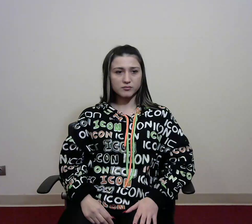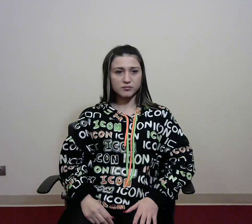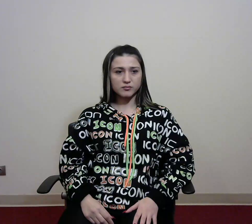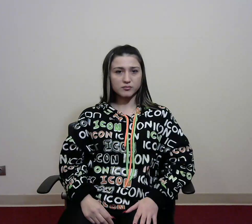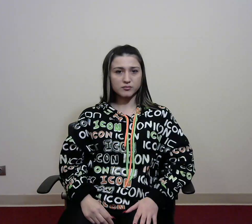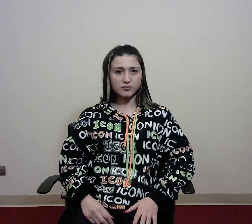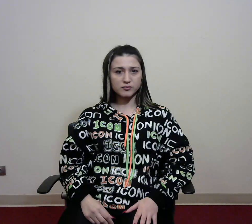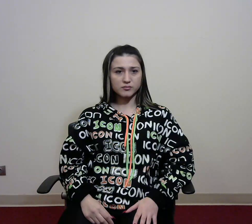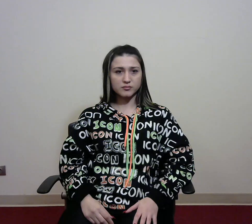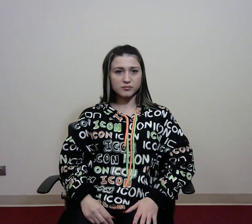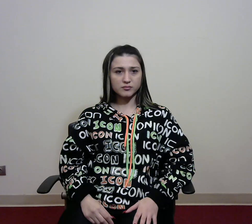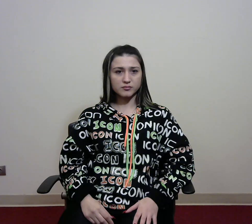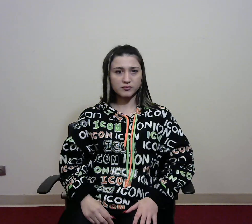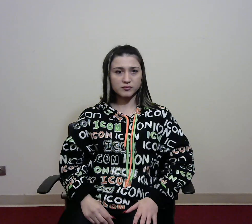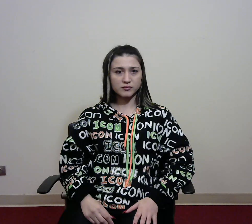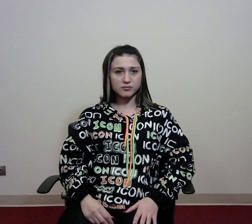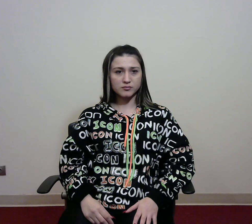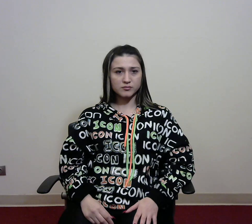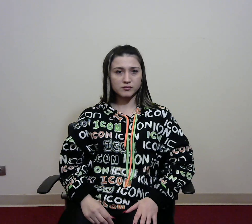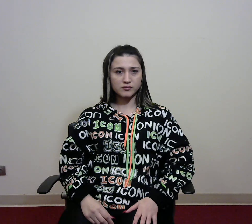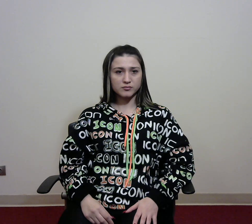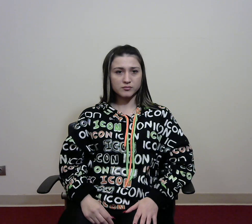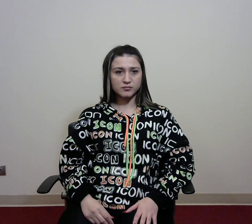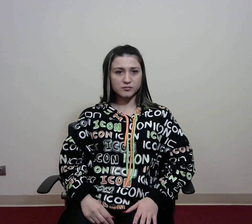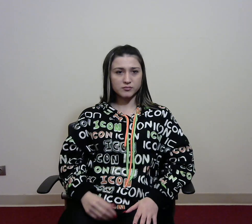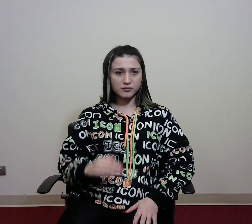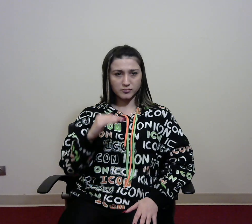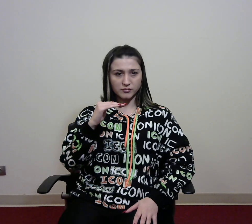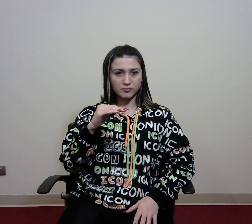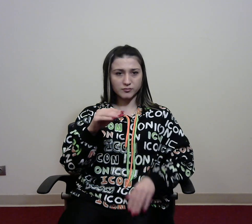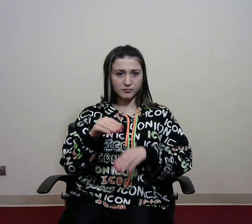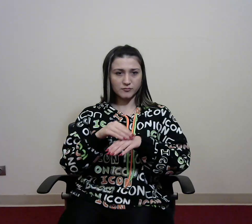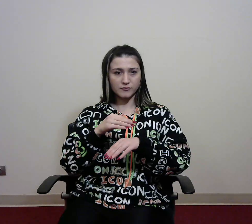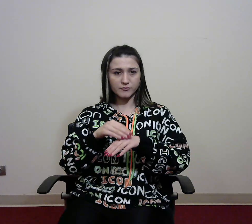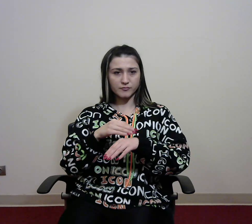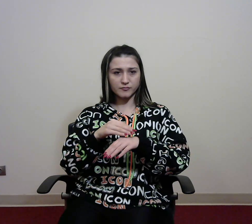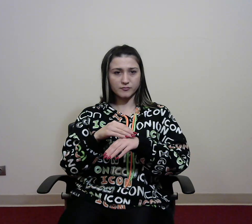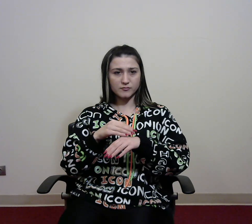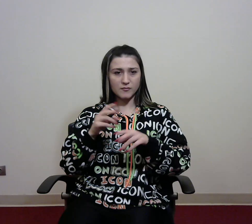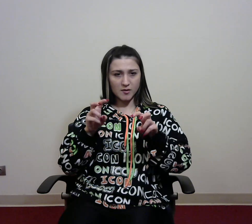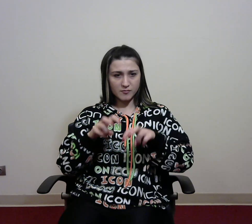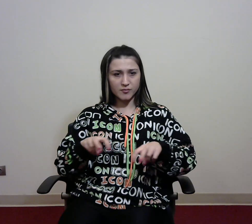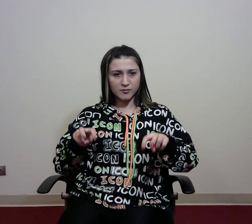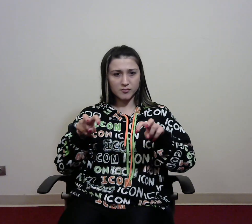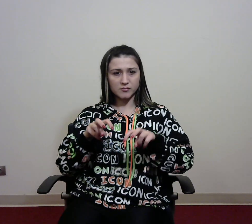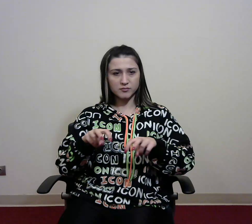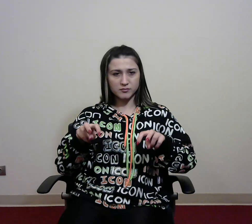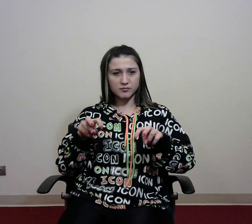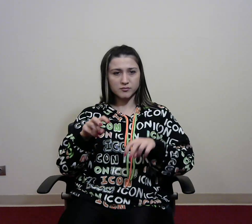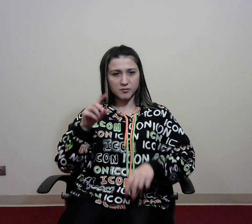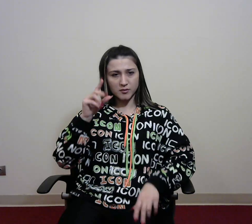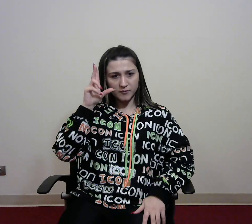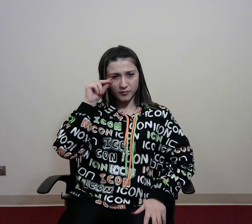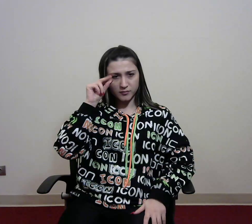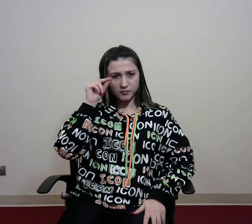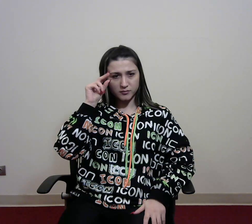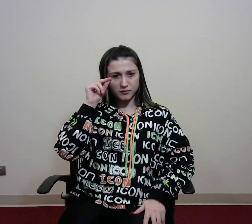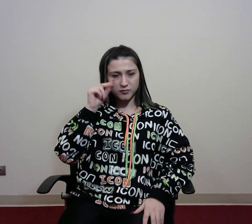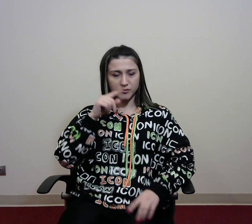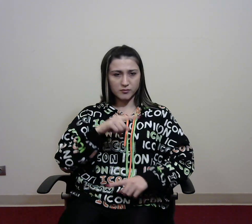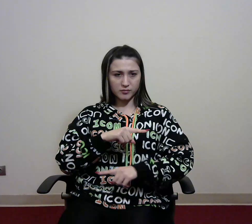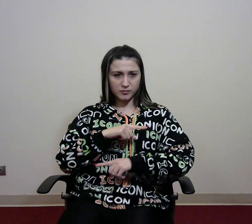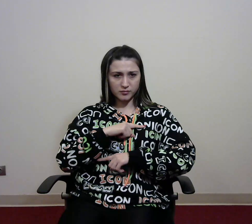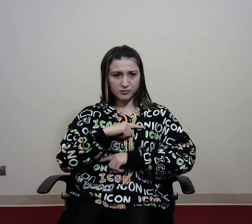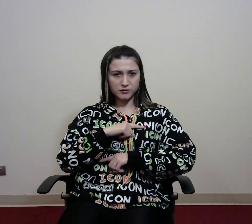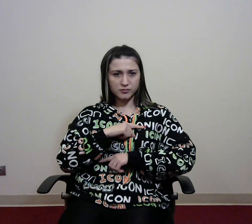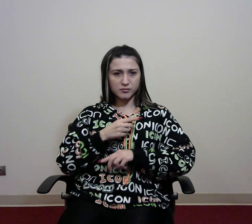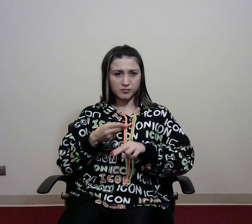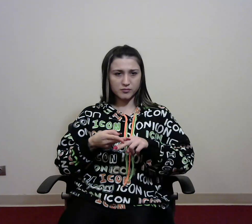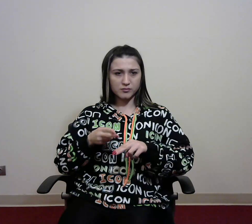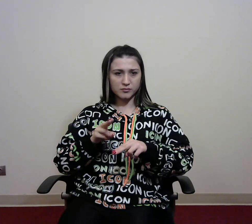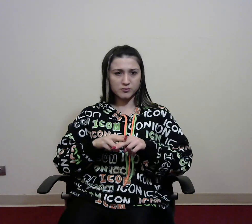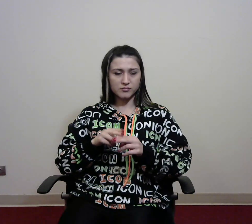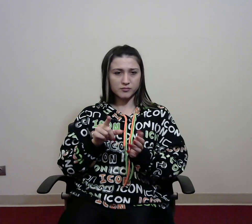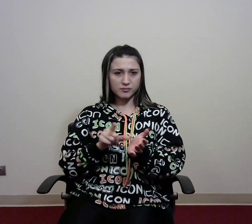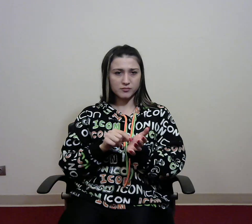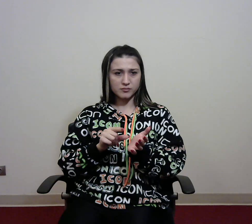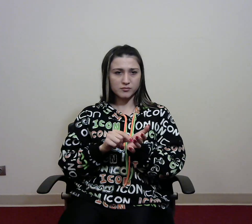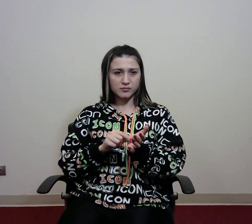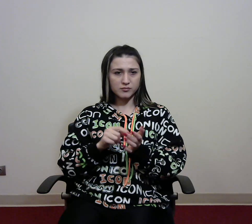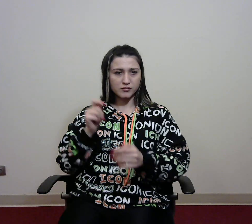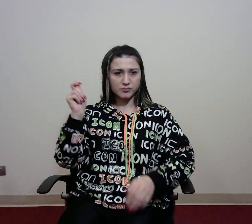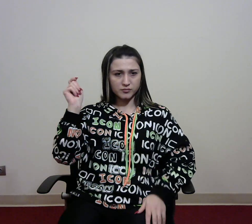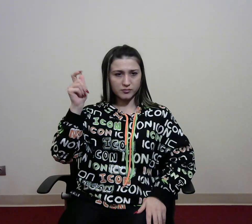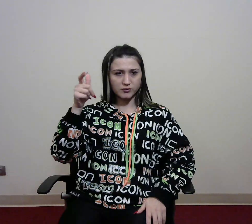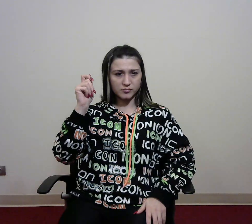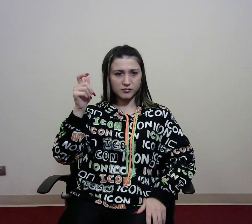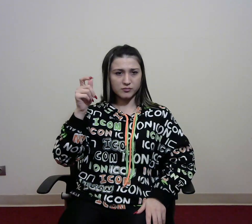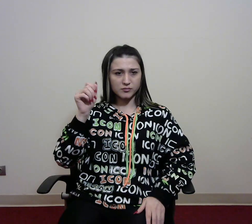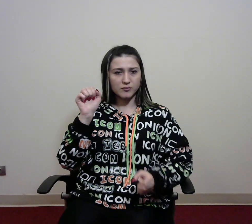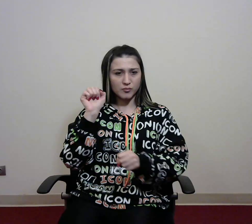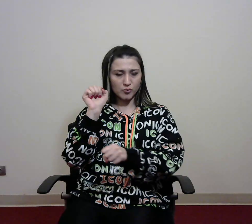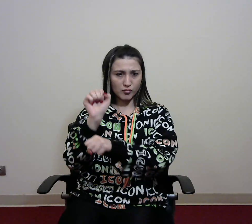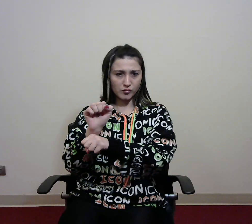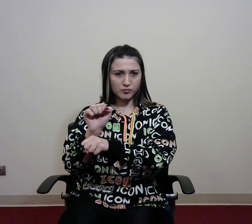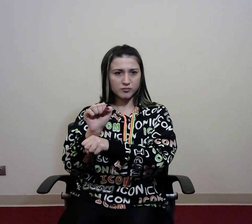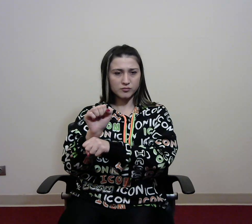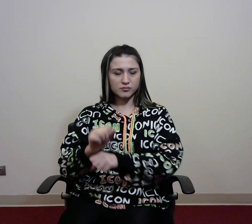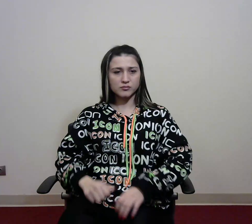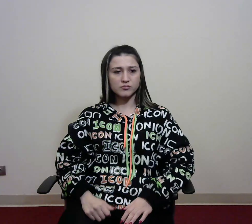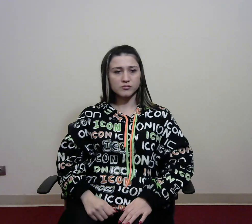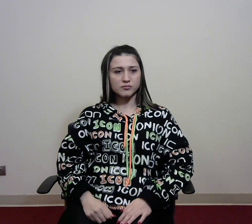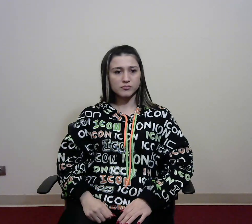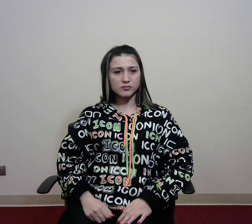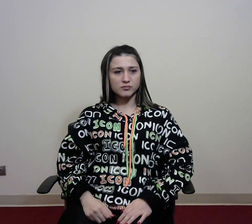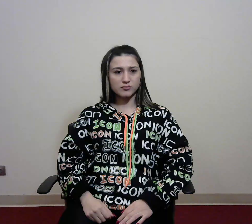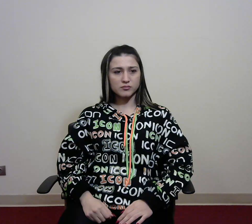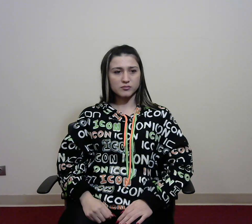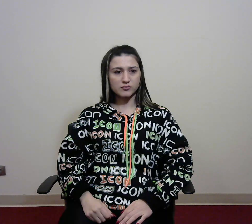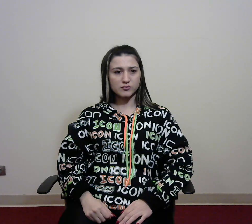Sizin həyat yoldaşınızın müayinə tarixi çatdığı üçün pensiya ödənişi dayanıb